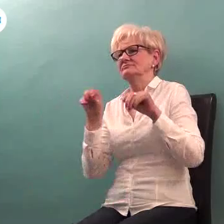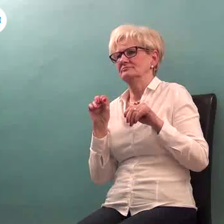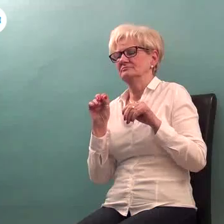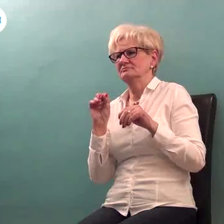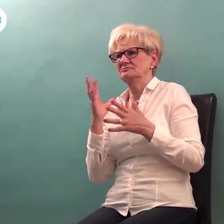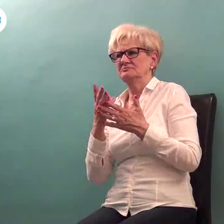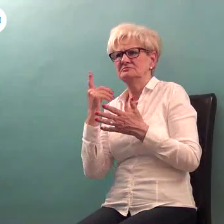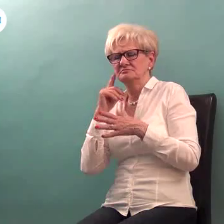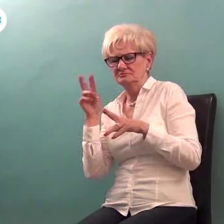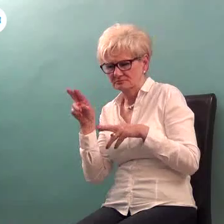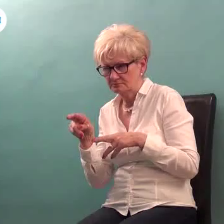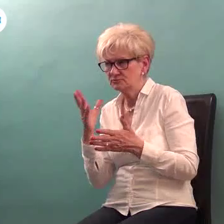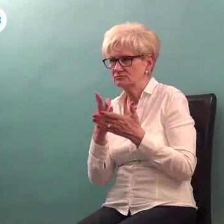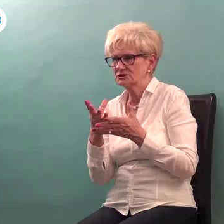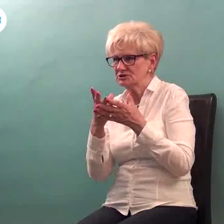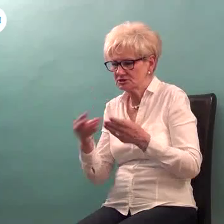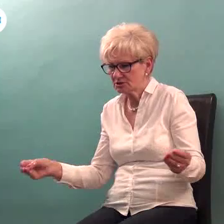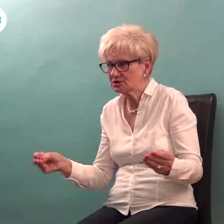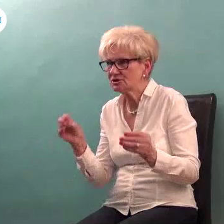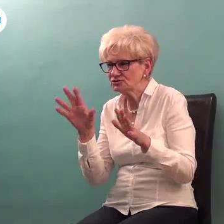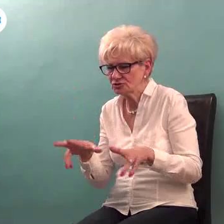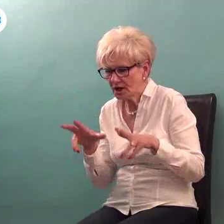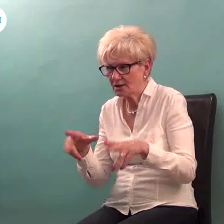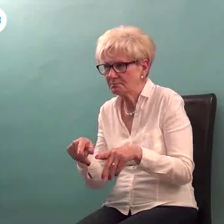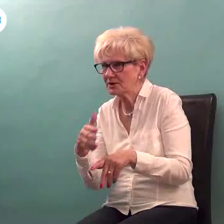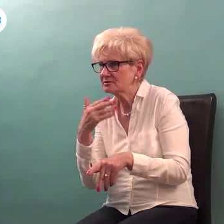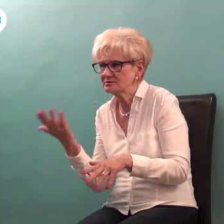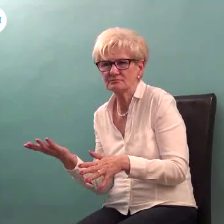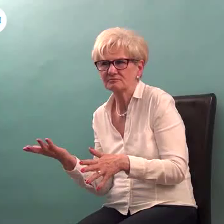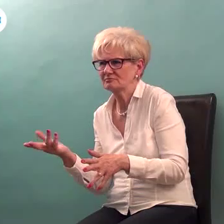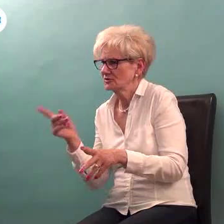Nagle chłopak patrzy na słój i widzi, że żaba zniknęła, nie ma jej.